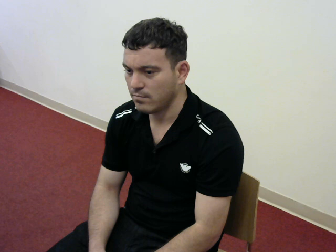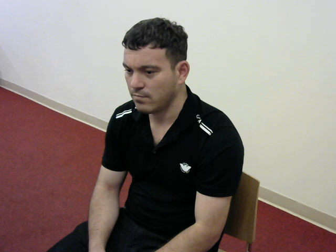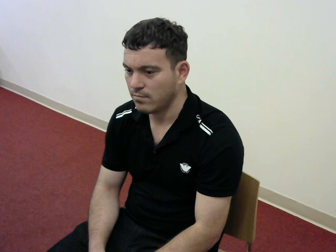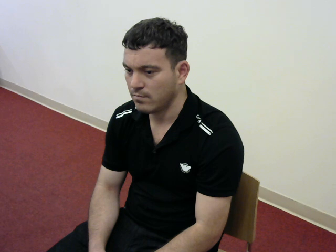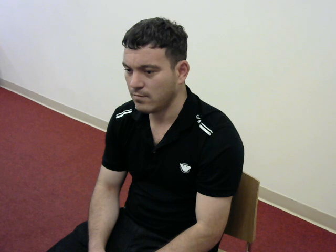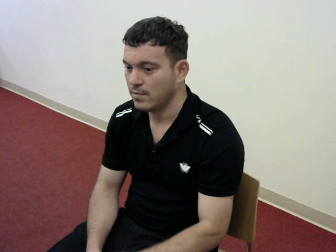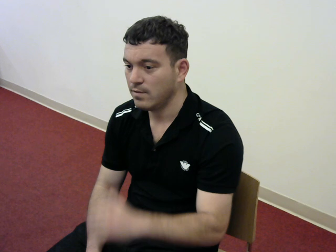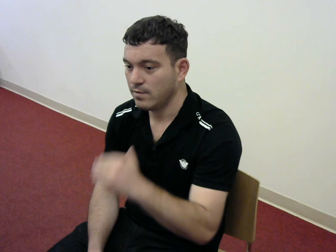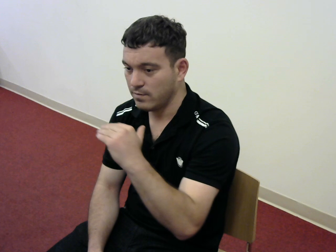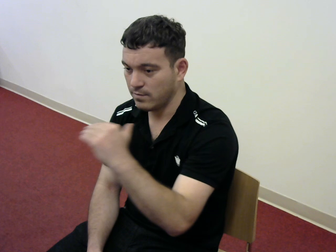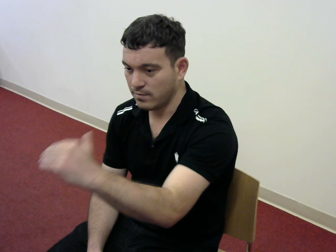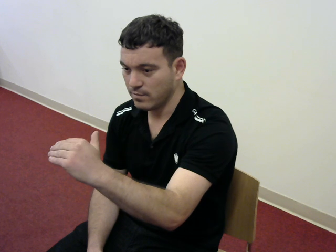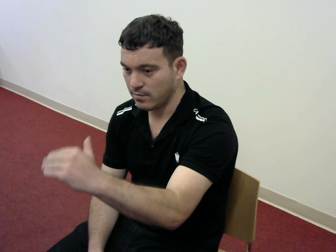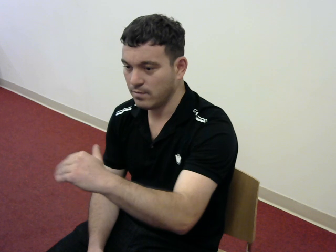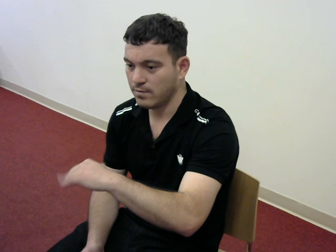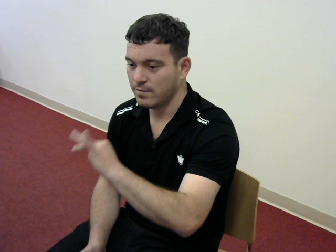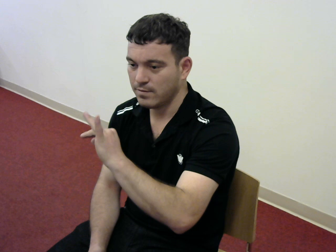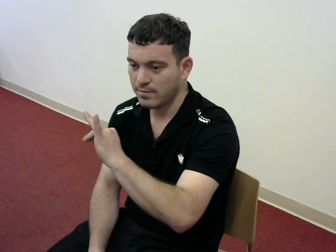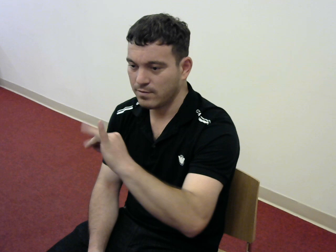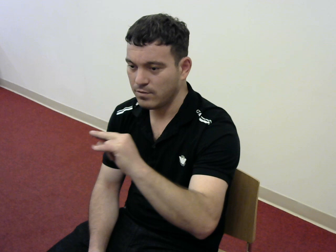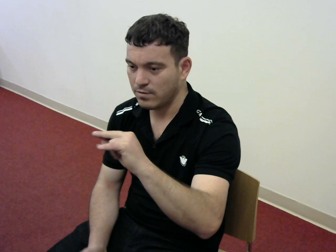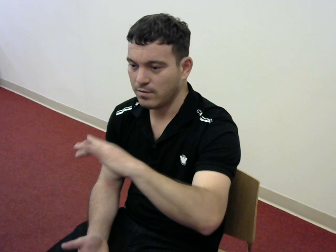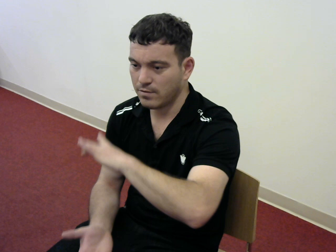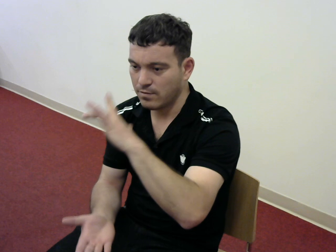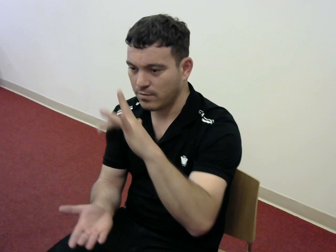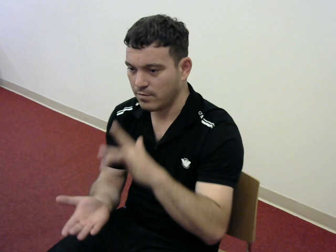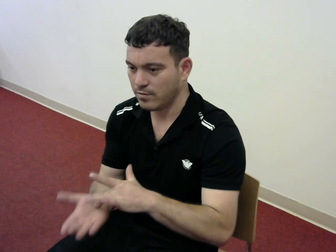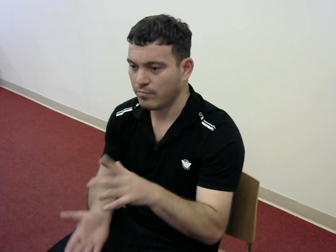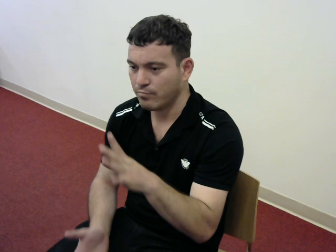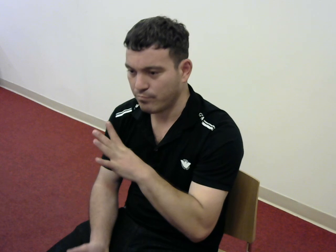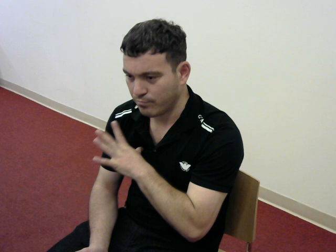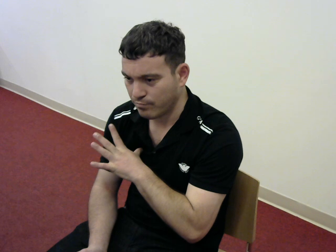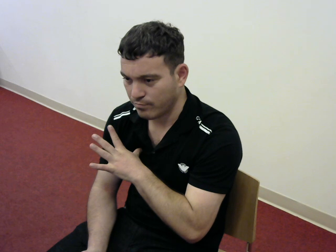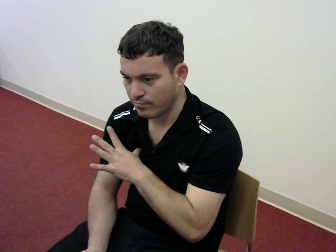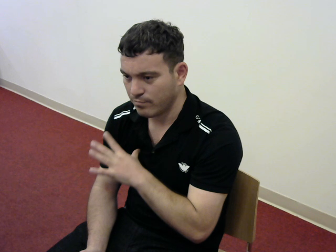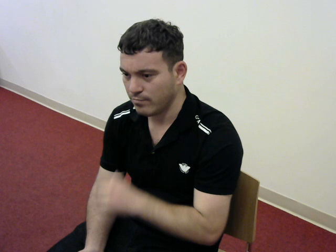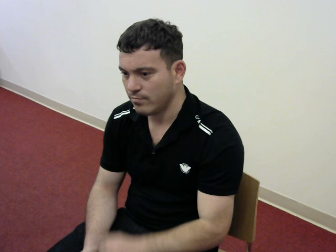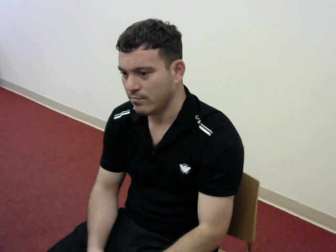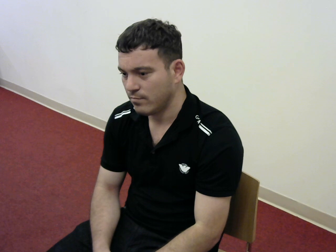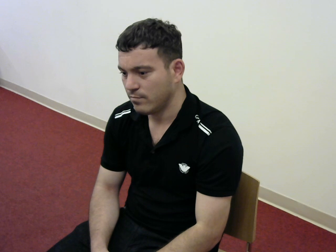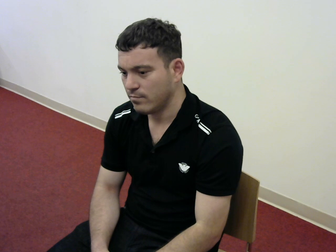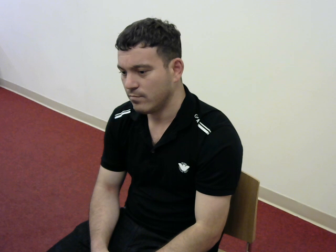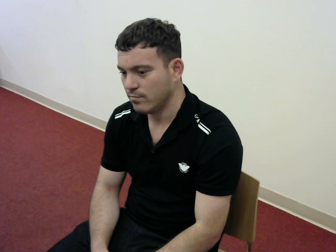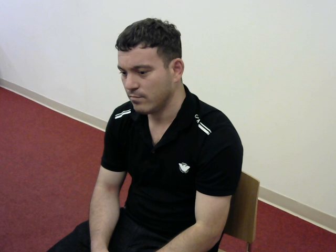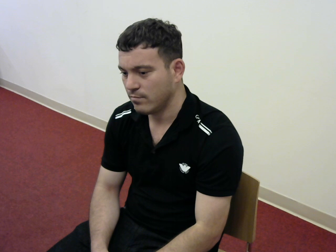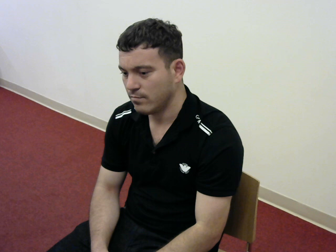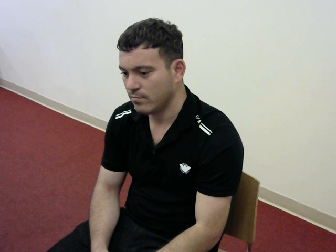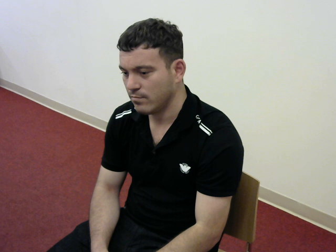Siz İçərişəhərdə olmusuz?